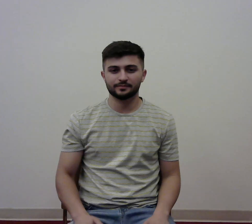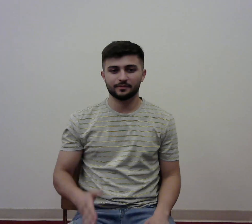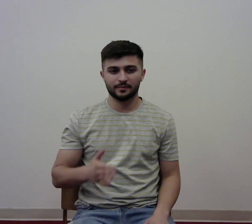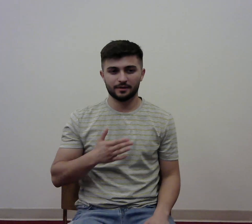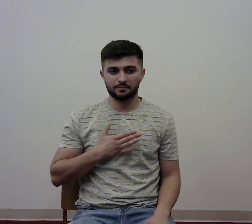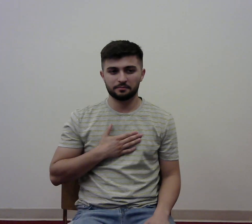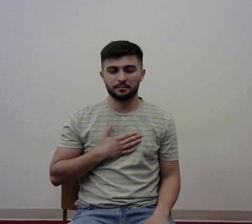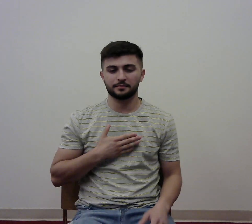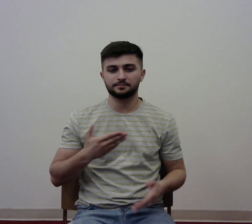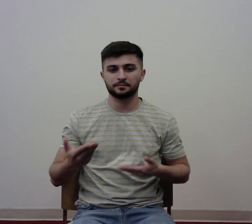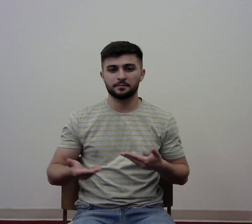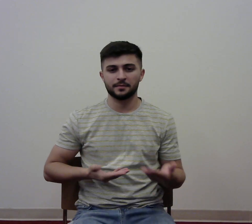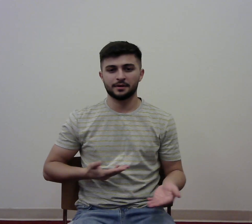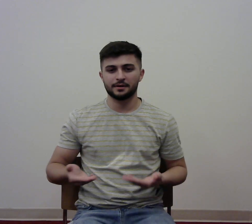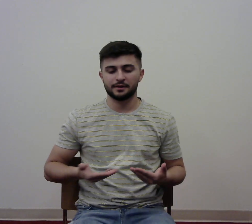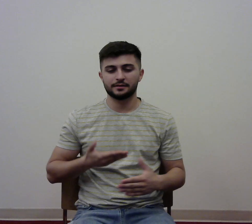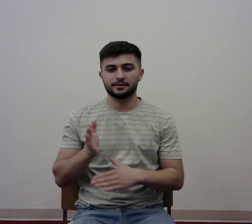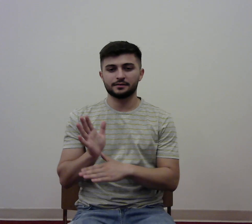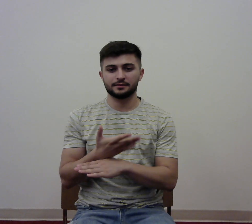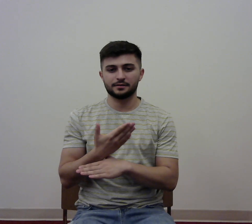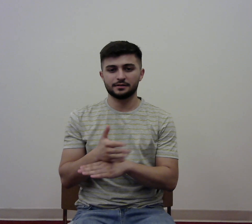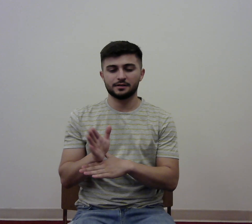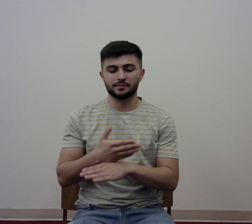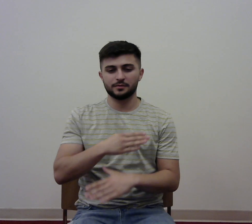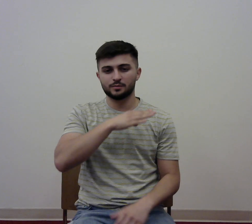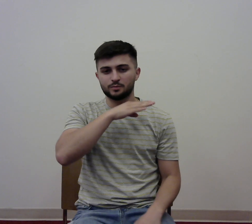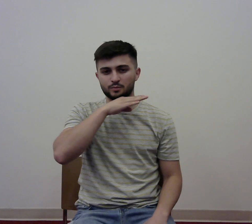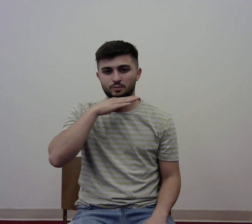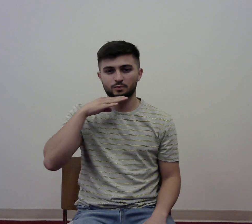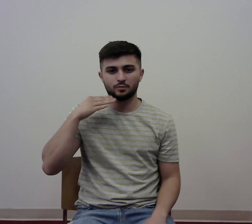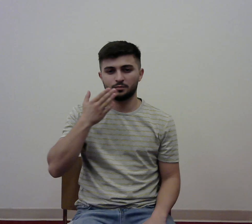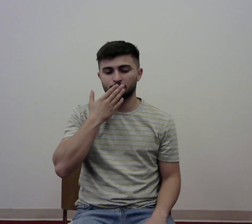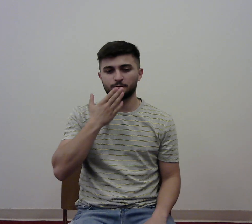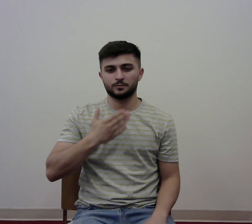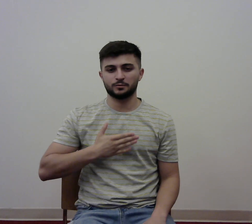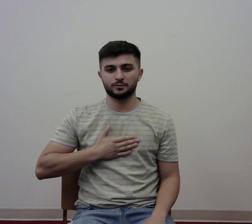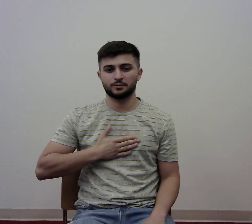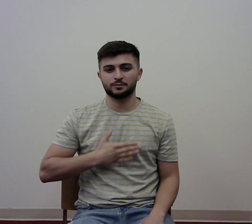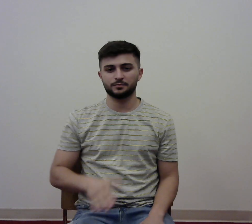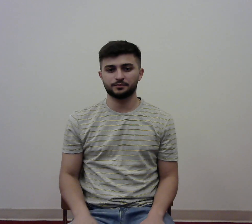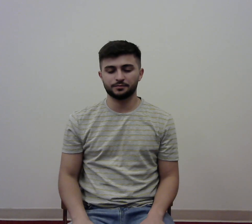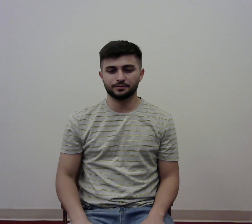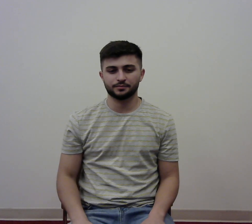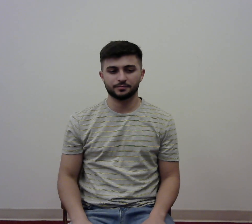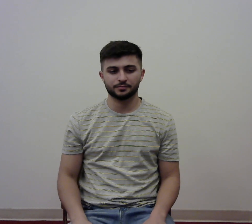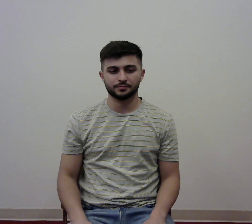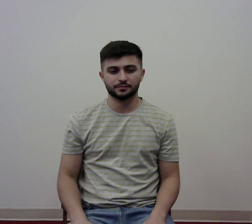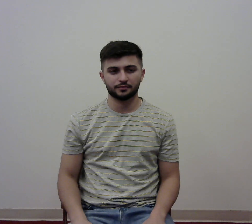Mən piyada gəzməyi çox sevirəm